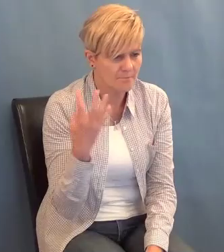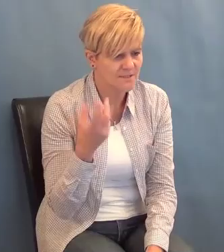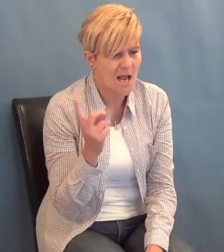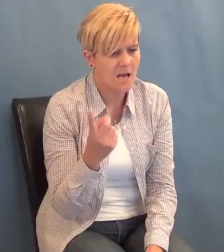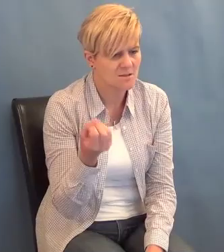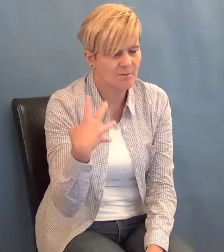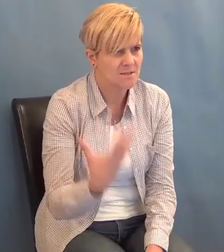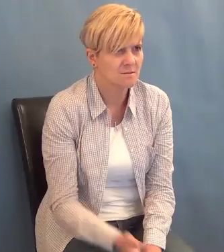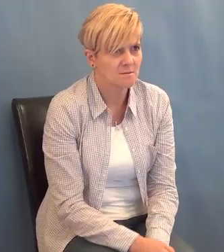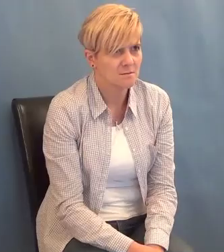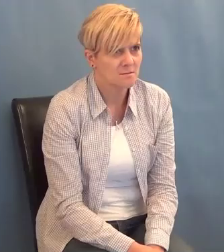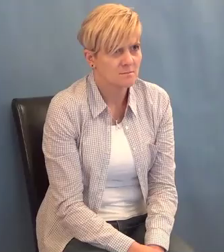Prysznic, zakaz prysznica.